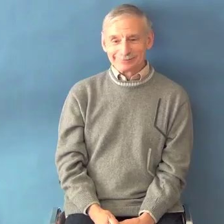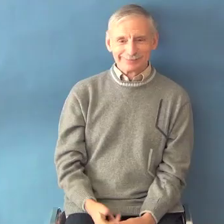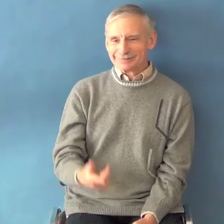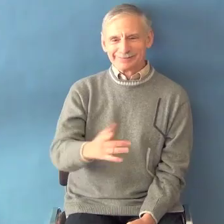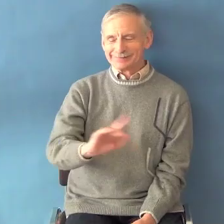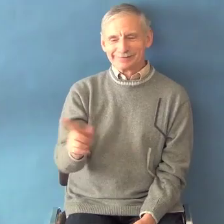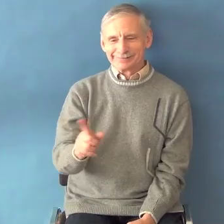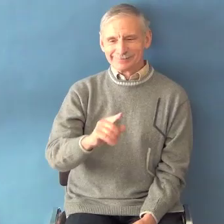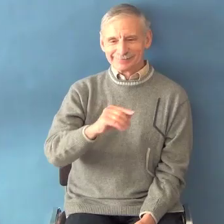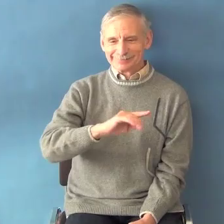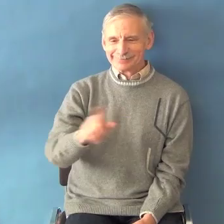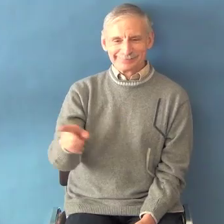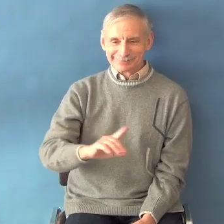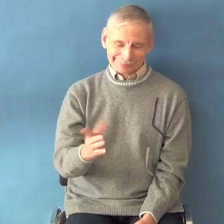Nie, nie...